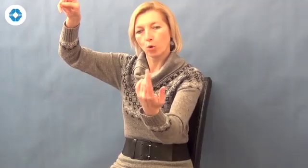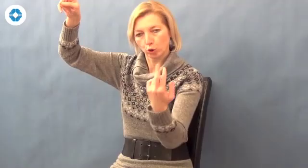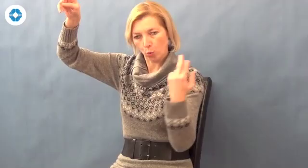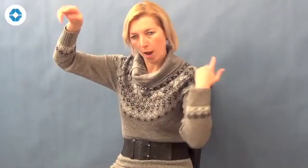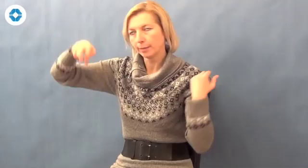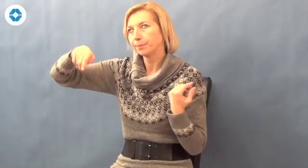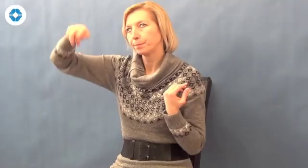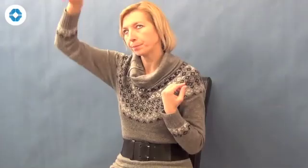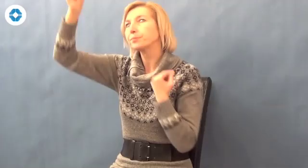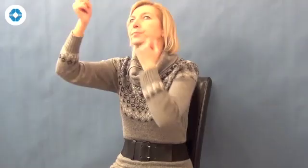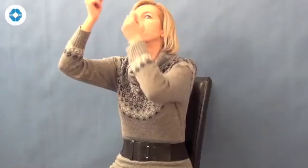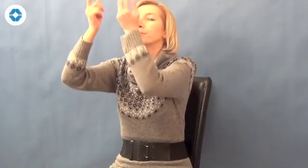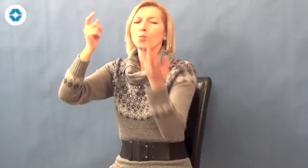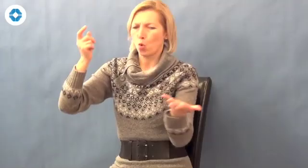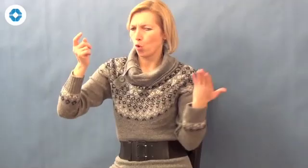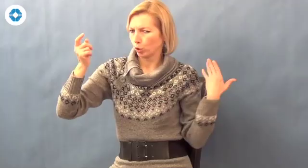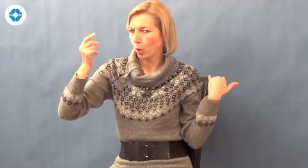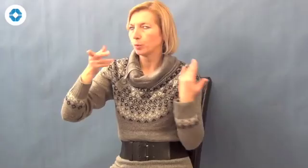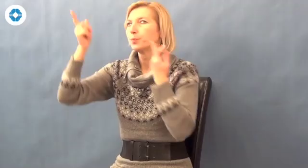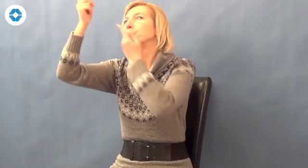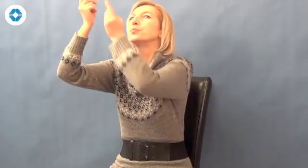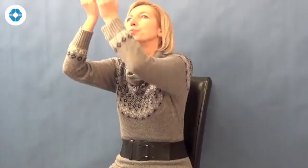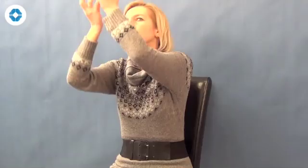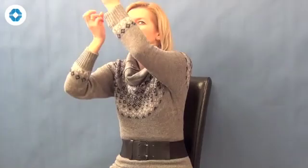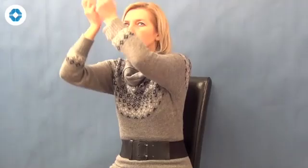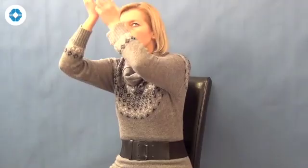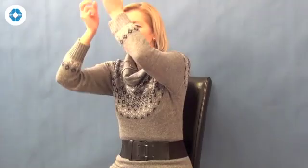Ten pan wchodzi na górę, zbiera owoce, a na dole pan z kozą odchodzi.